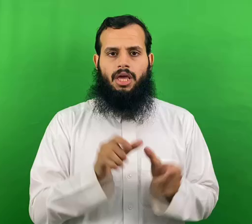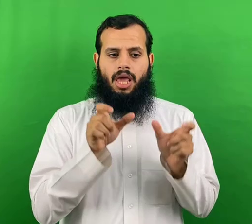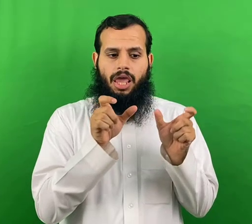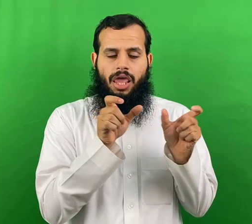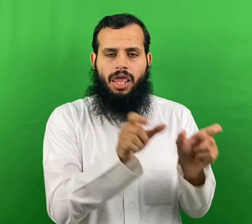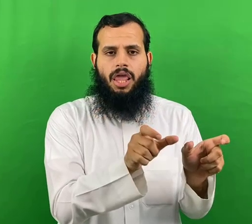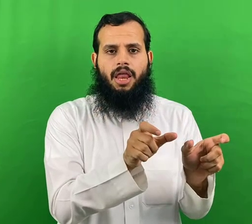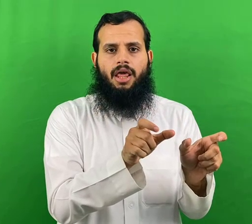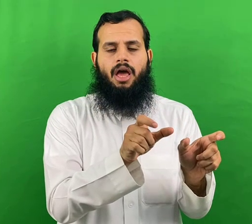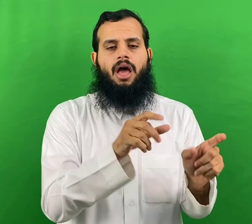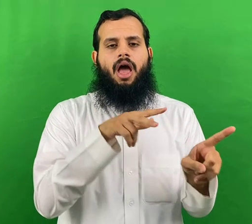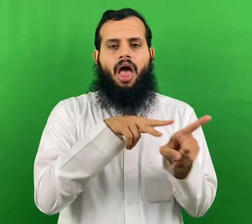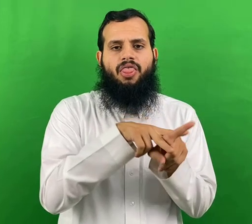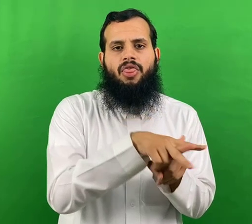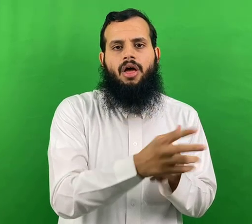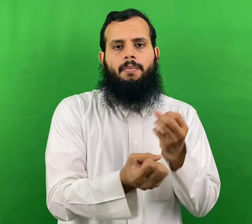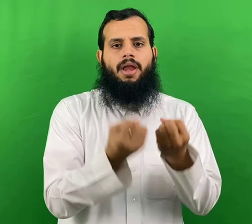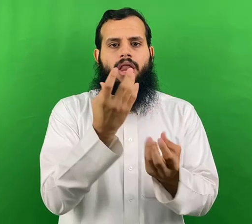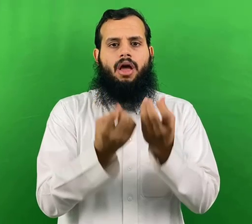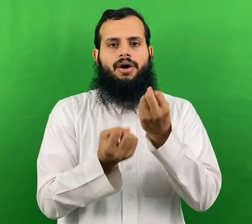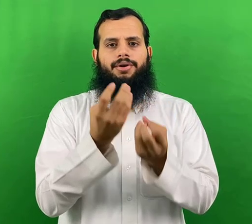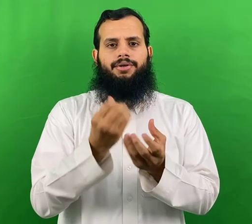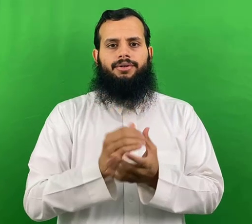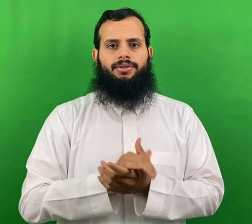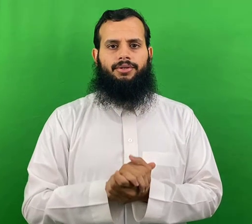قنا عذاب النار